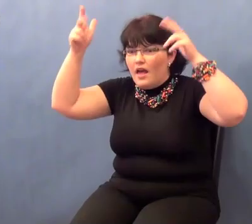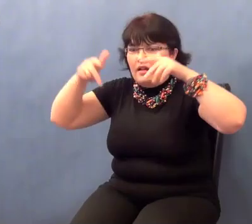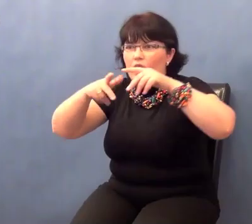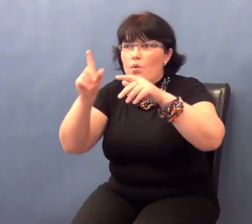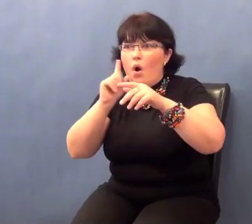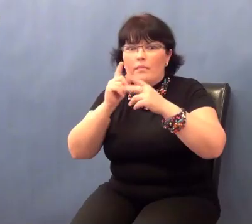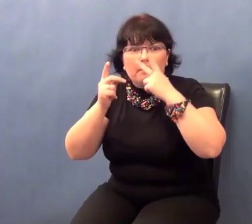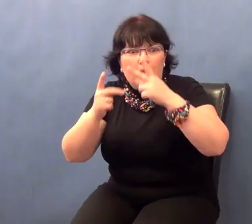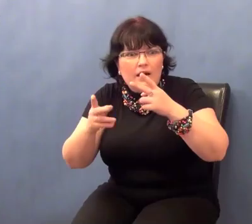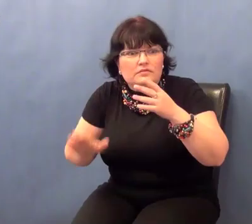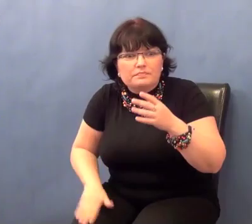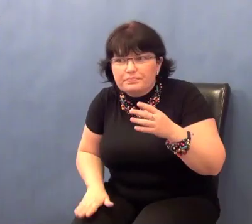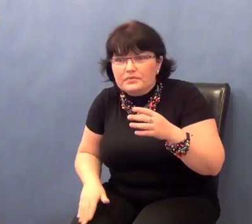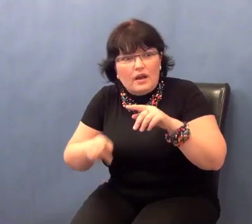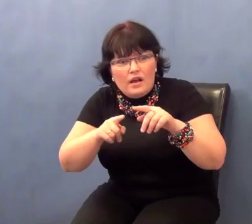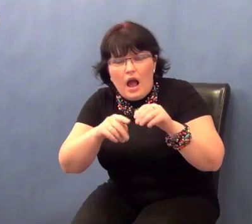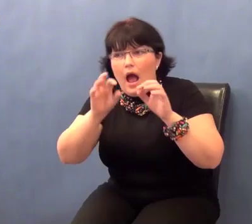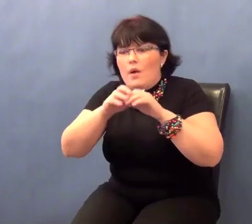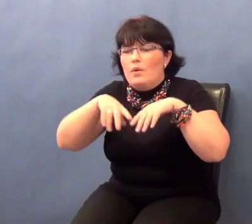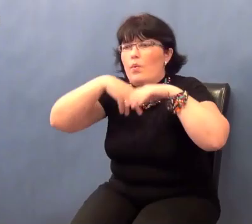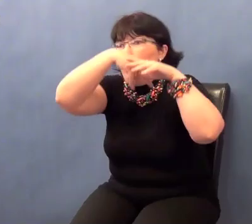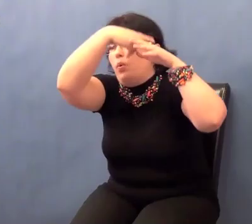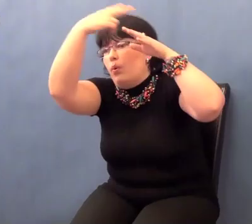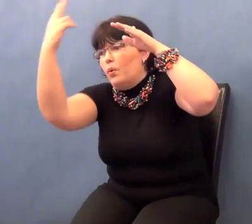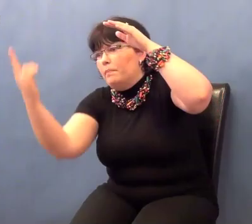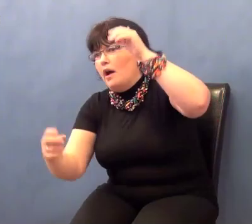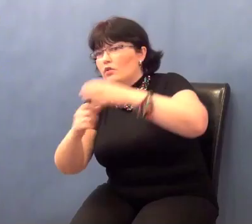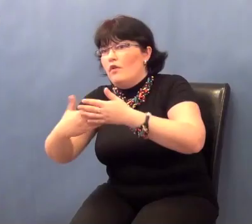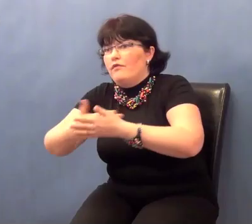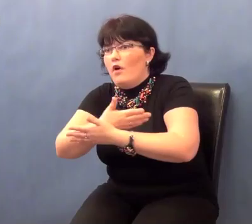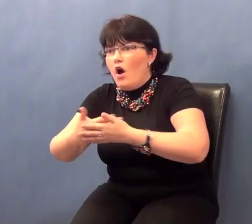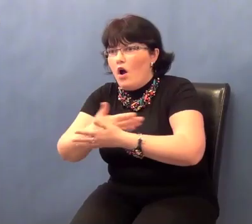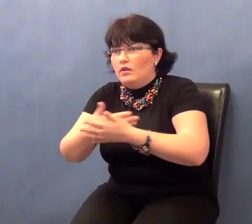Chłopiec z psem obserwowali jelenia i wpadli do wody.